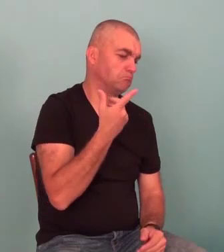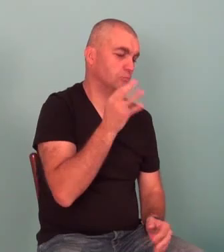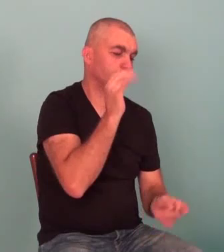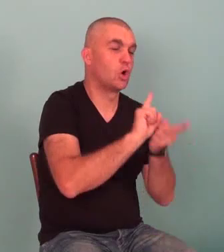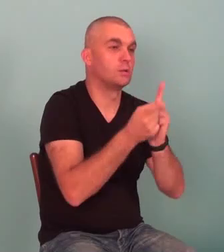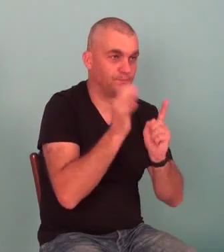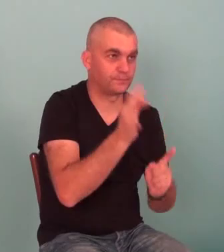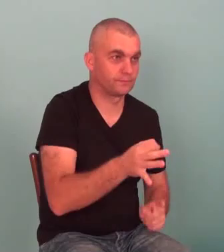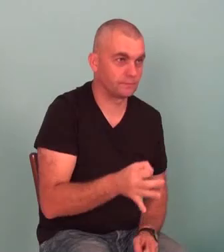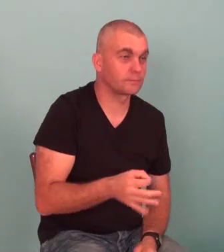Dobrze, spotkamy się.